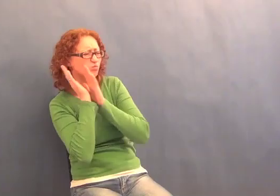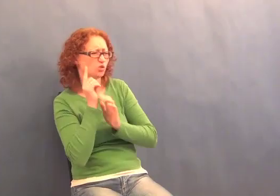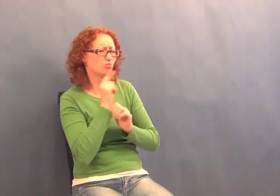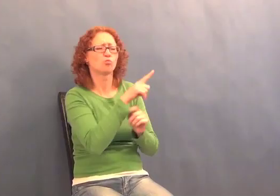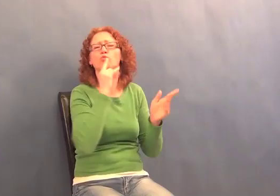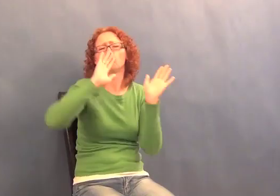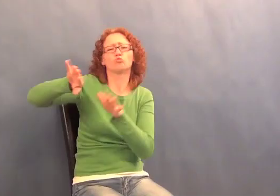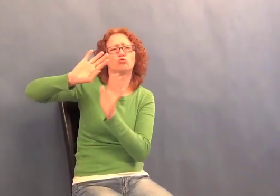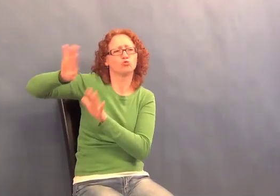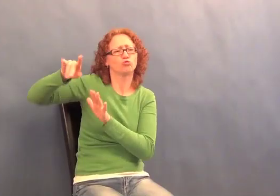Wszyscy mówią, żeby poszedł już spać.